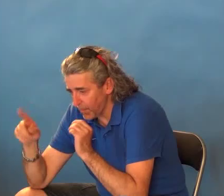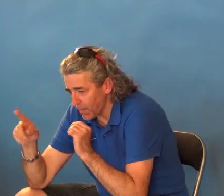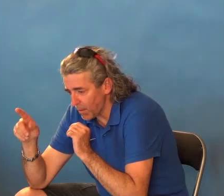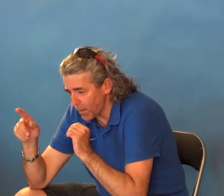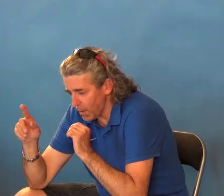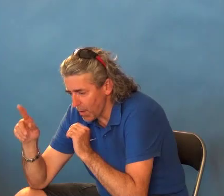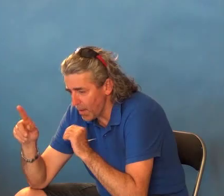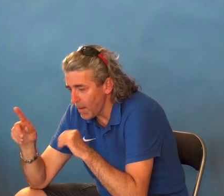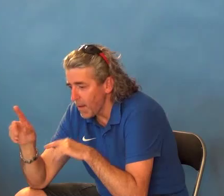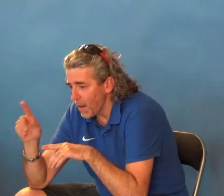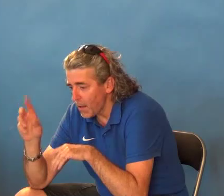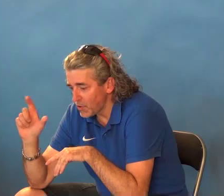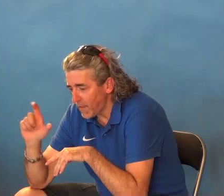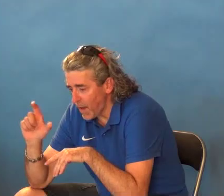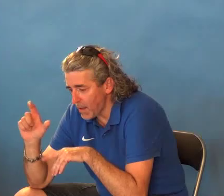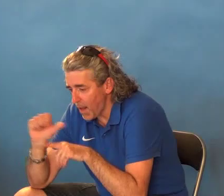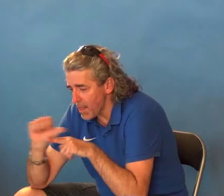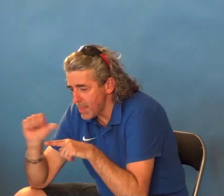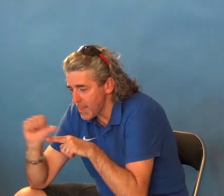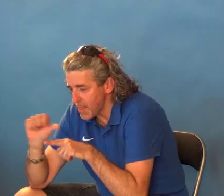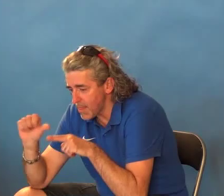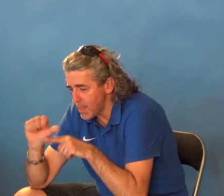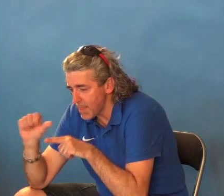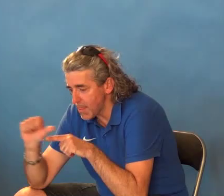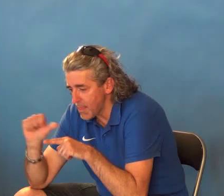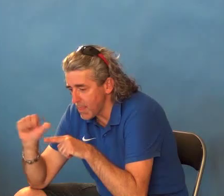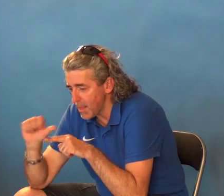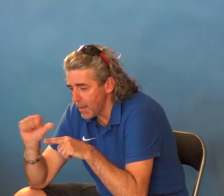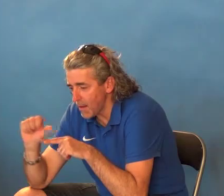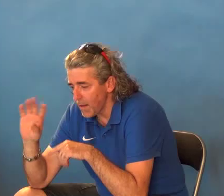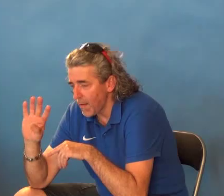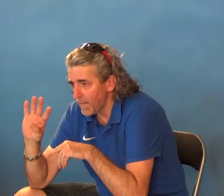Czwartek jedenastego.